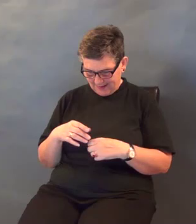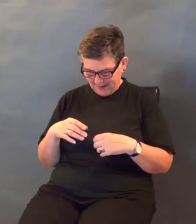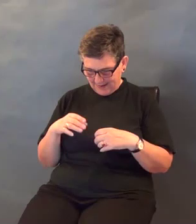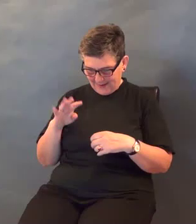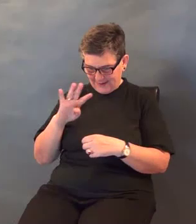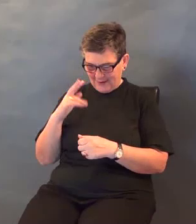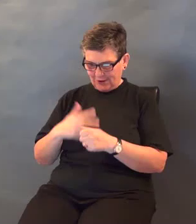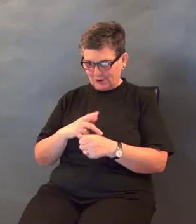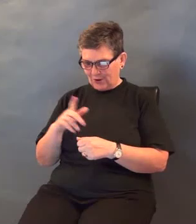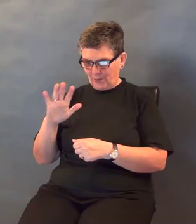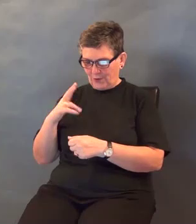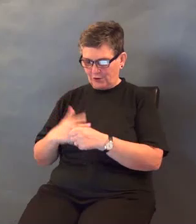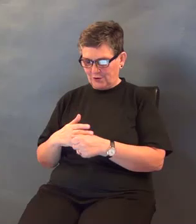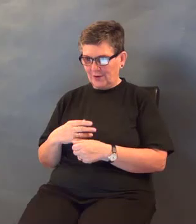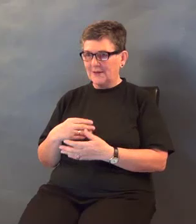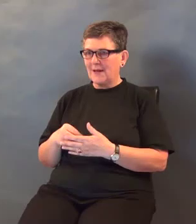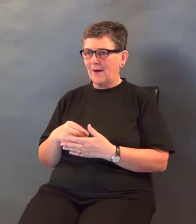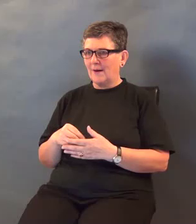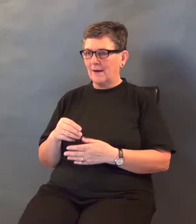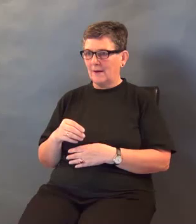Od czwartej trzydzieści do piątej trzydzieści robię zakupy.